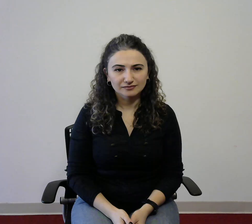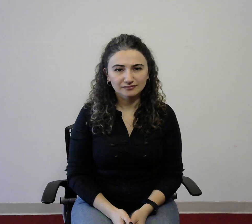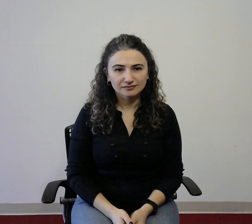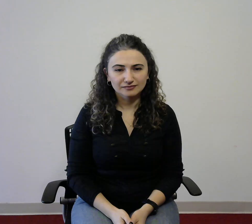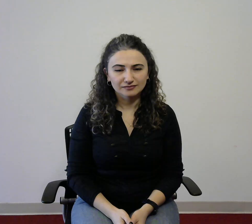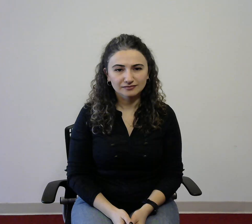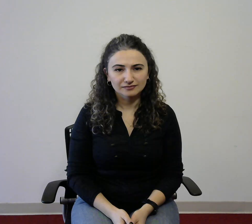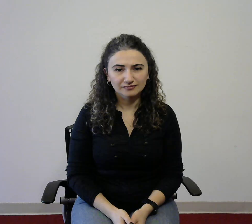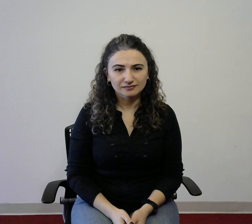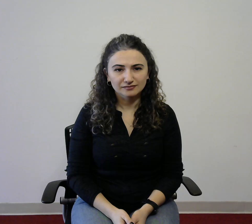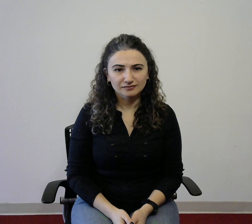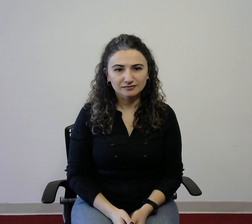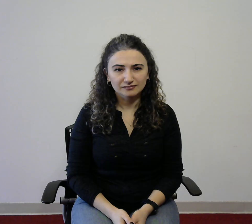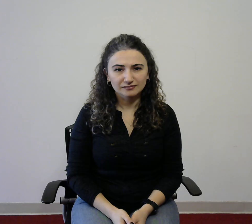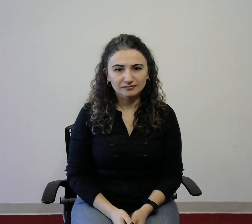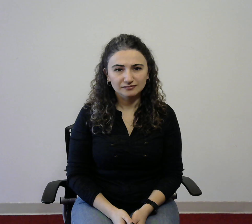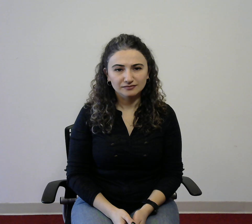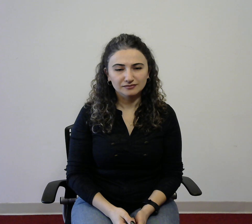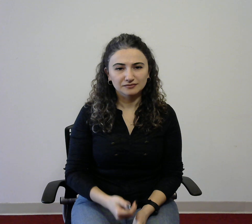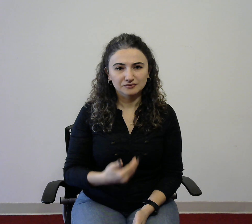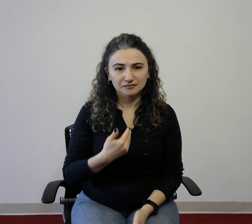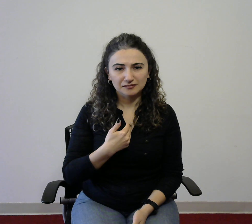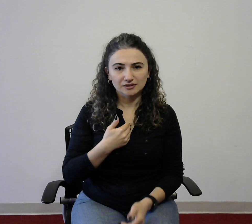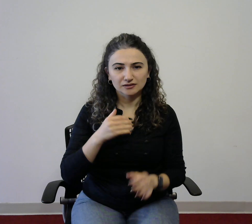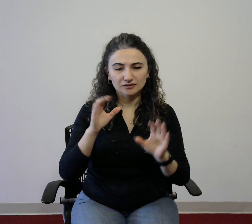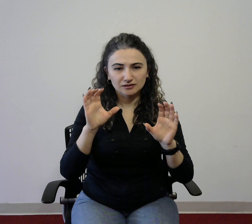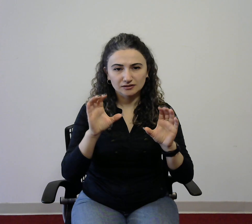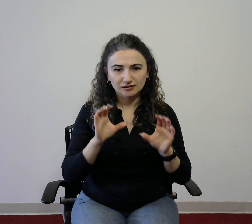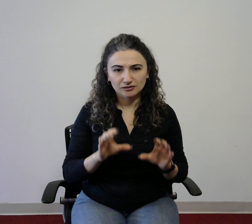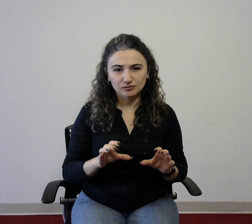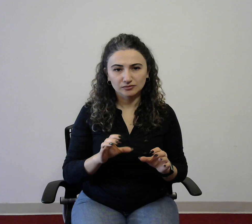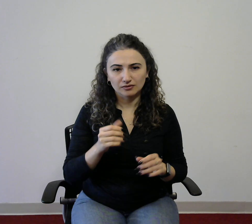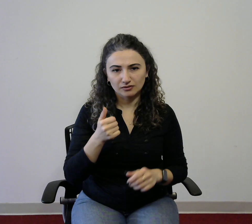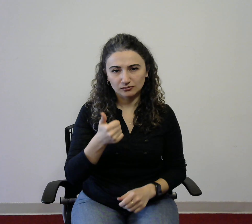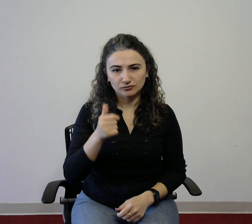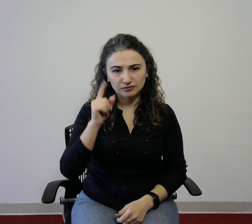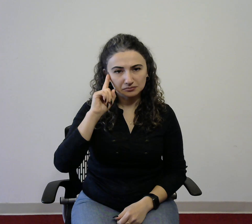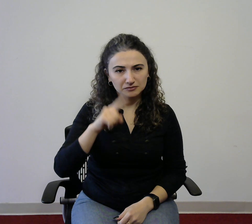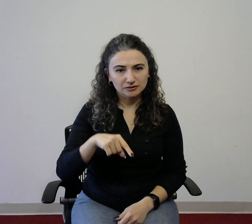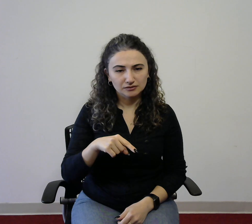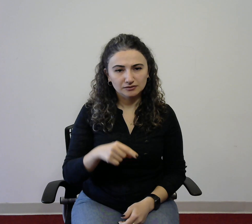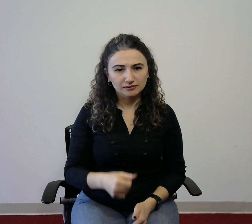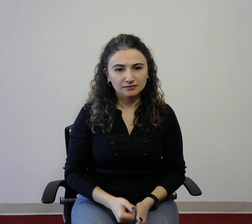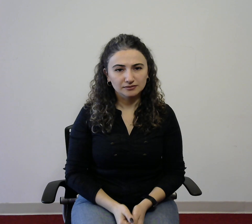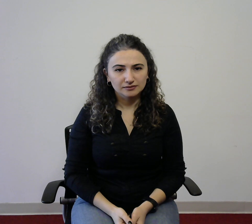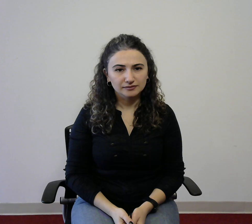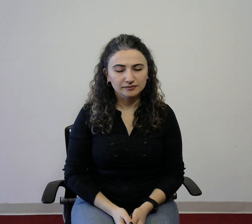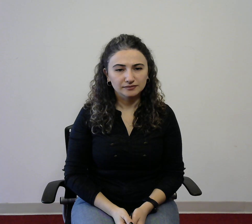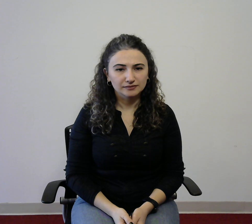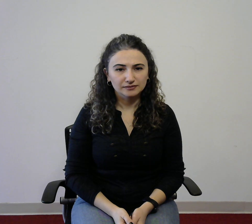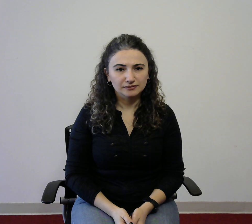Mən qanunvericiliyi yaxşı bilirəm